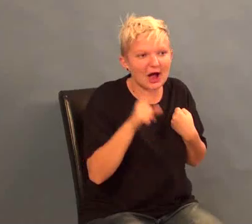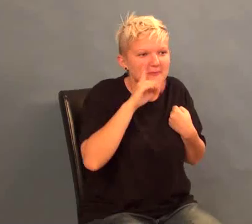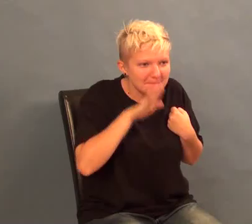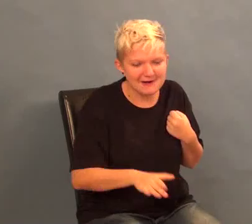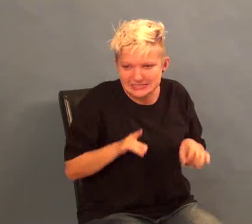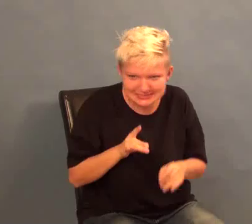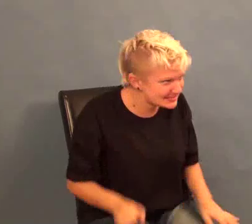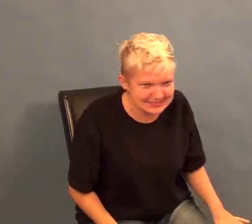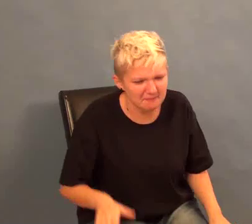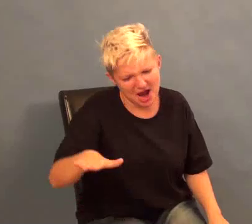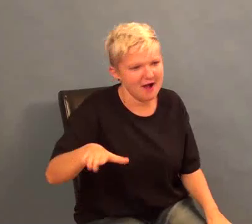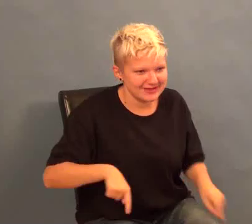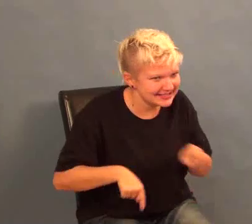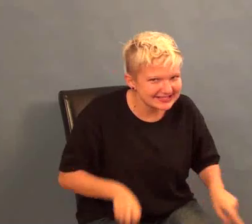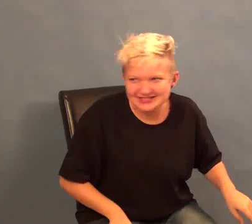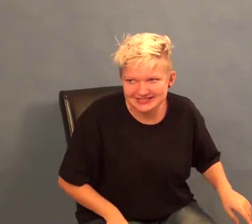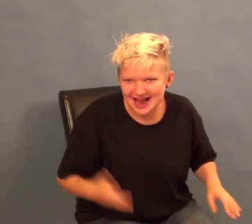Mały chłopiec biegnie, taki mały, biegnie i rozgląda się.